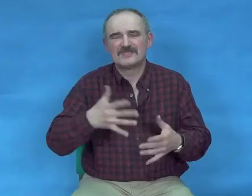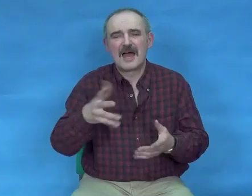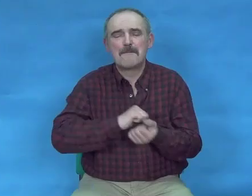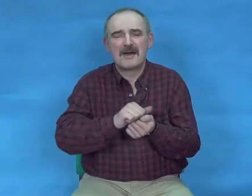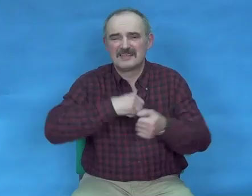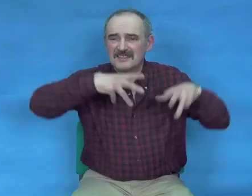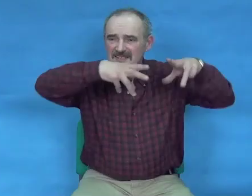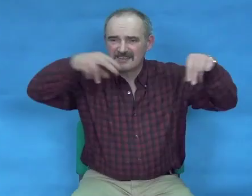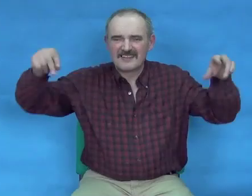Pranie rozwieszone.